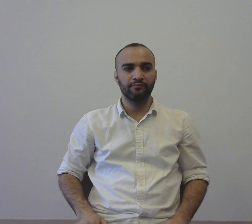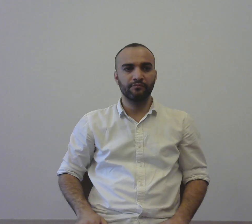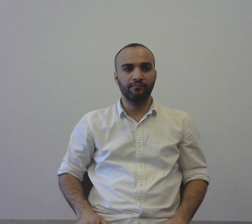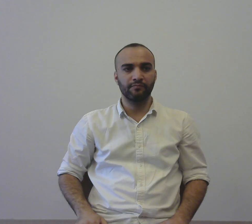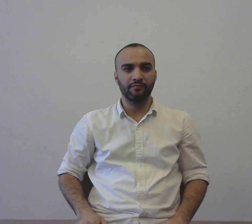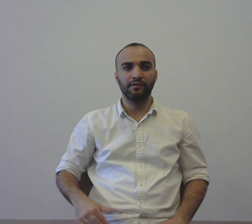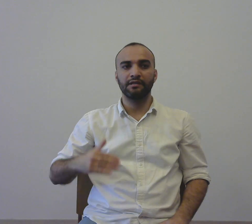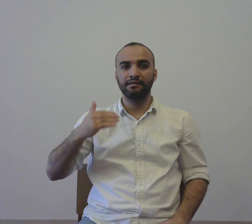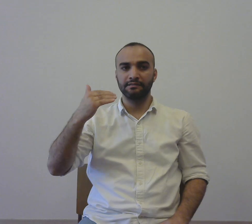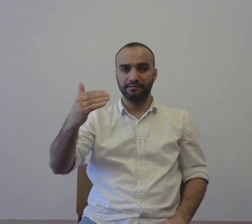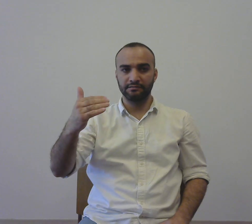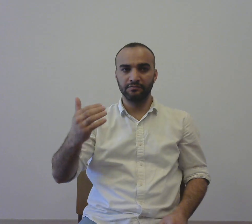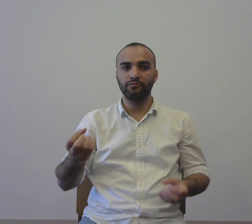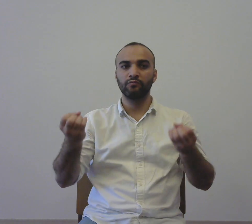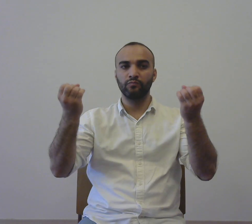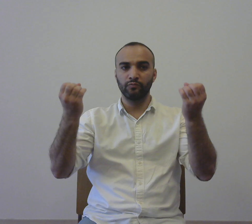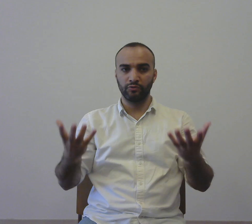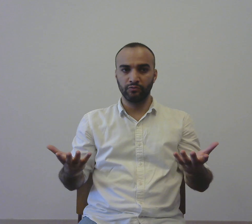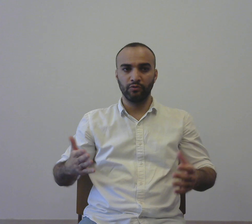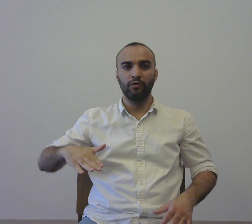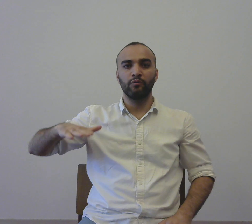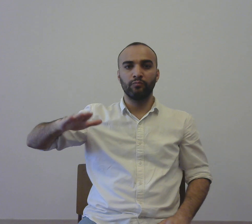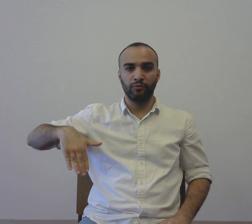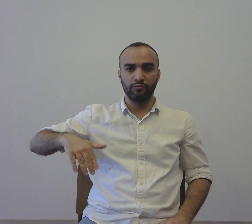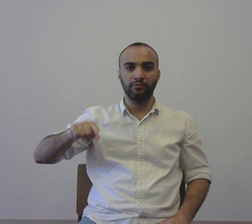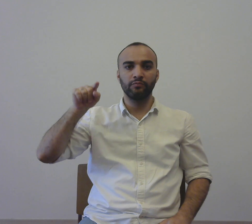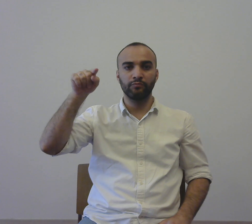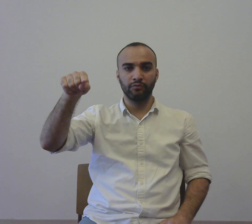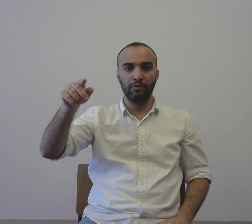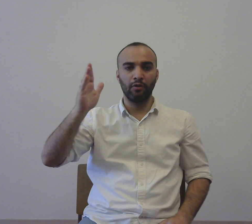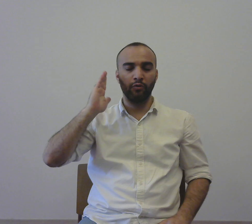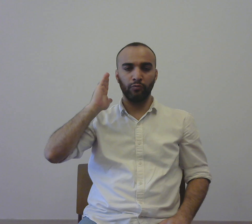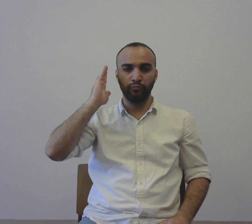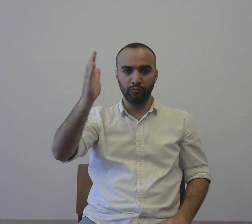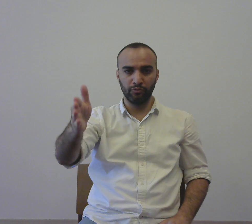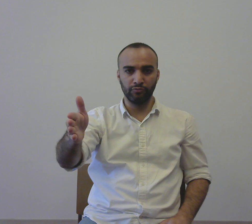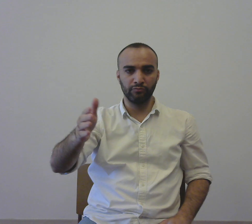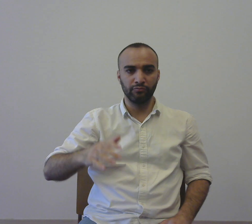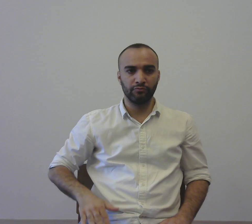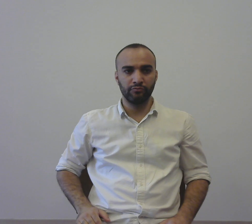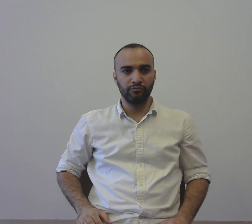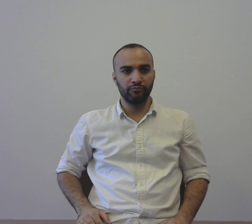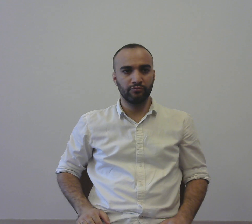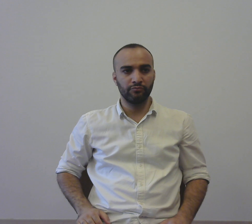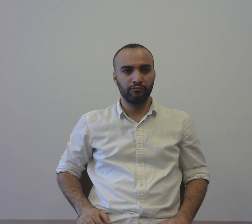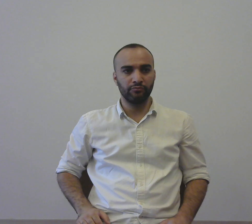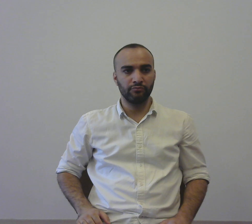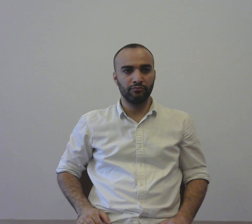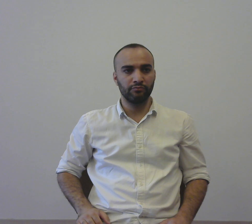Siz günortadan sonra burda olacaqsınızmı?